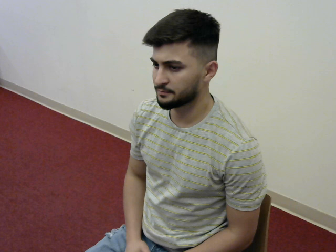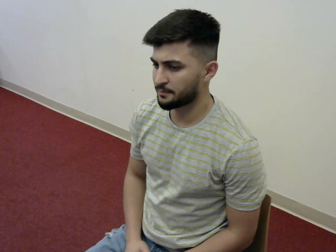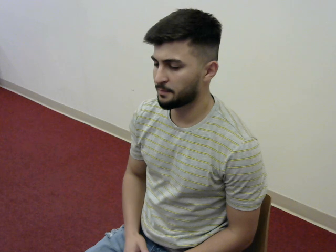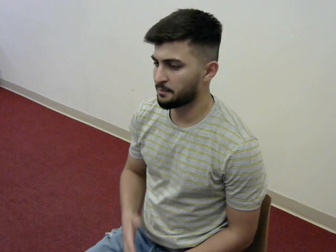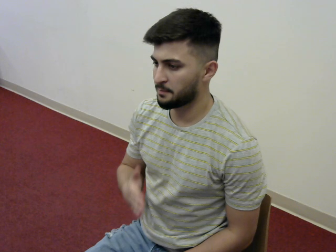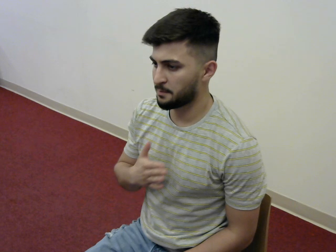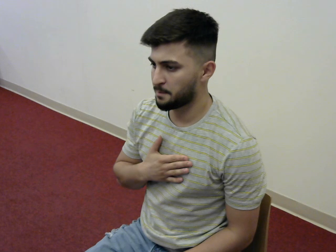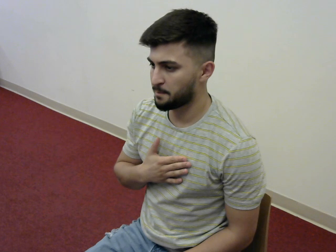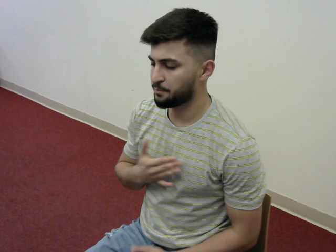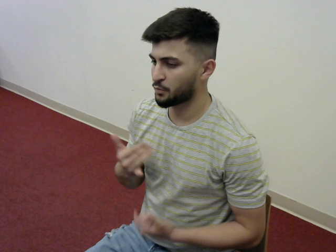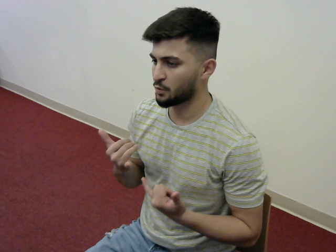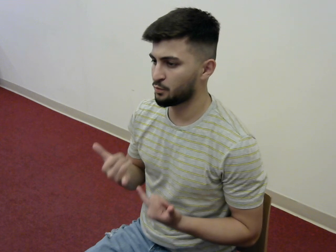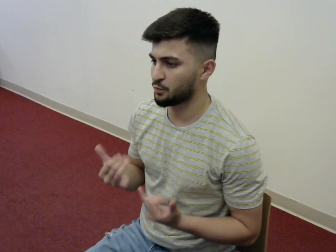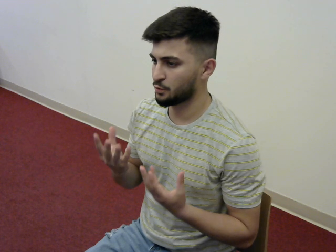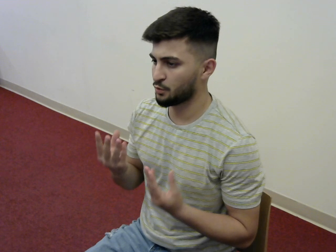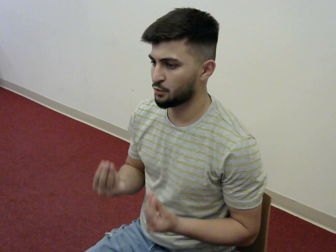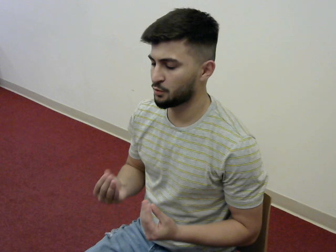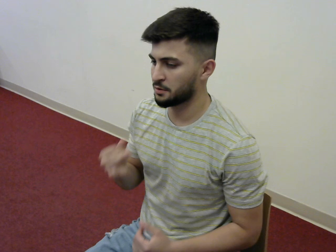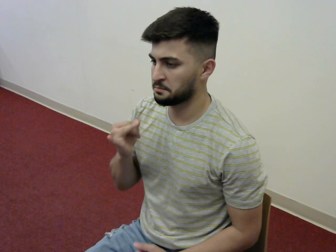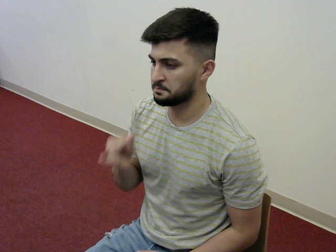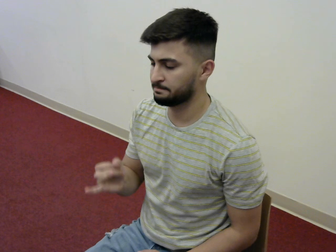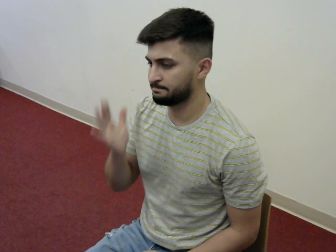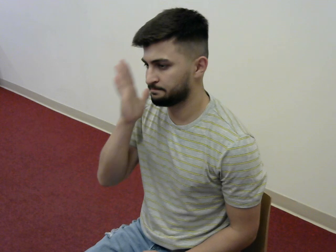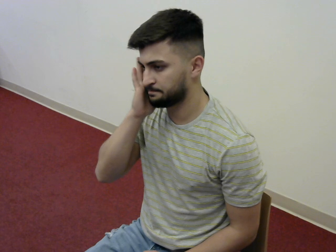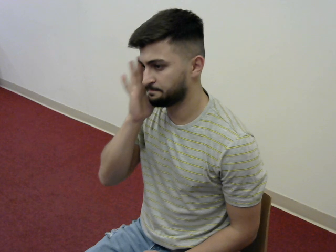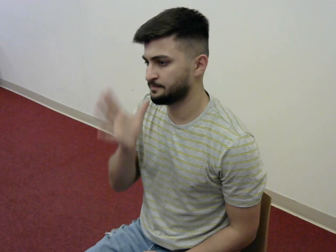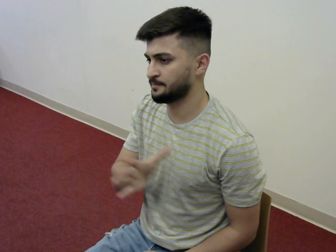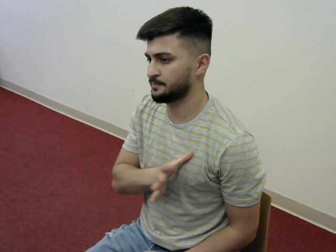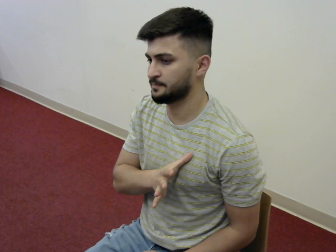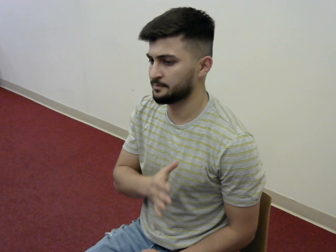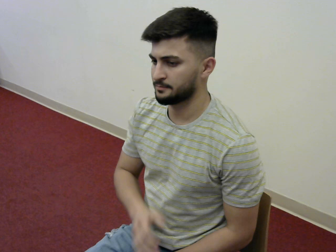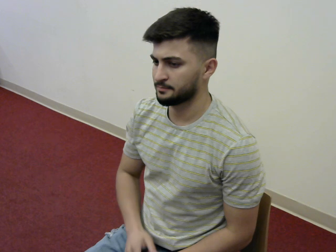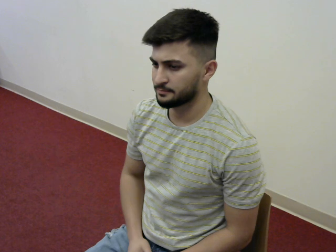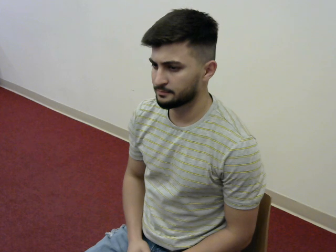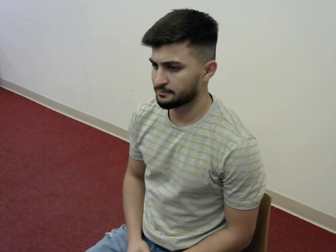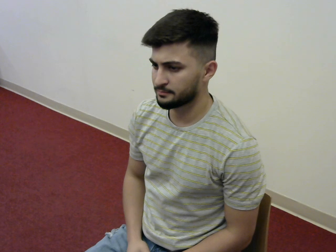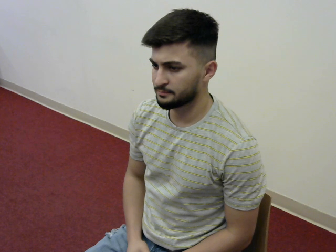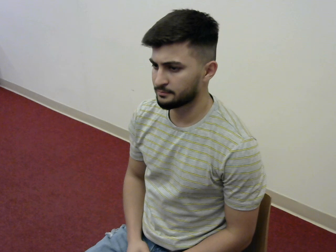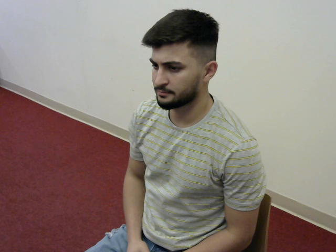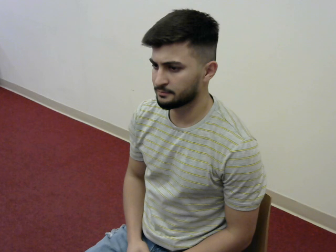Mən bu gün pis yatmışam